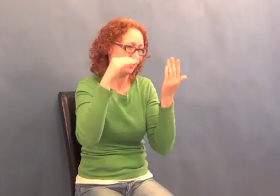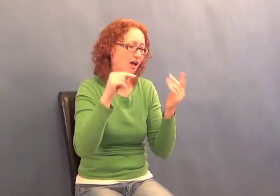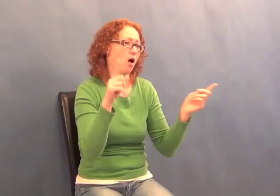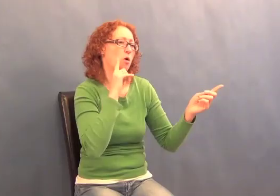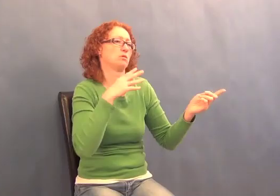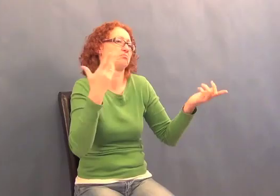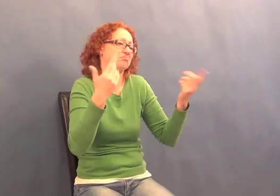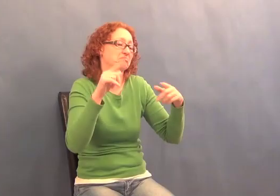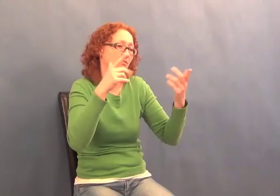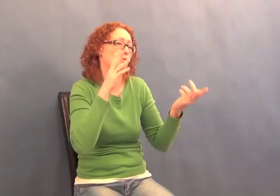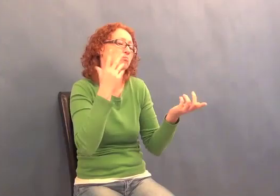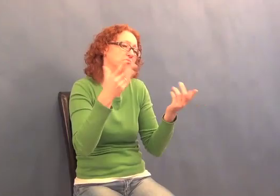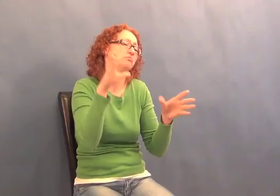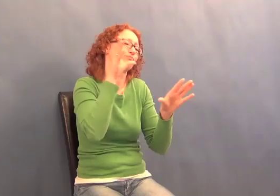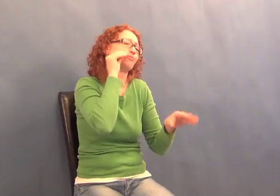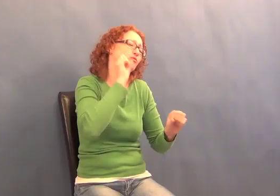Chłopak nic nie wiedział, bo poszedł spać.